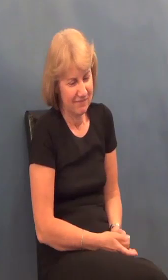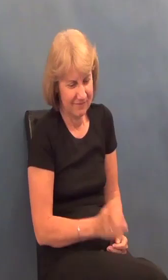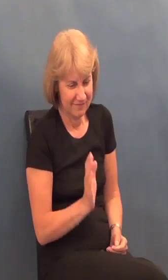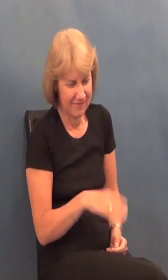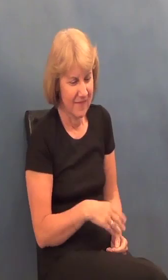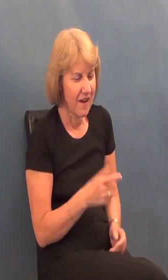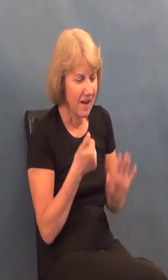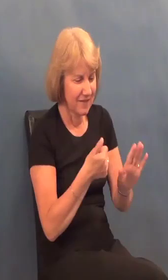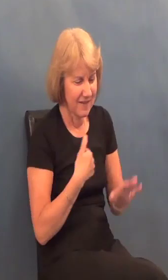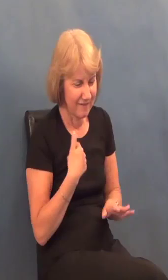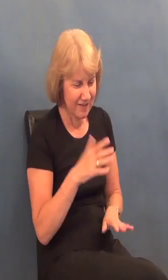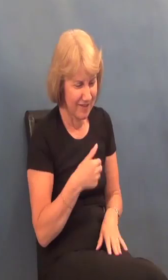E tam, ty szóstka, mnie jest wszystko jedno.